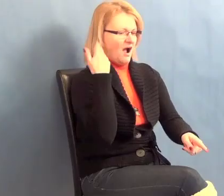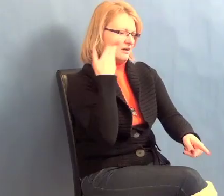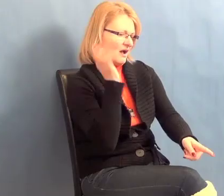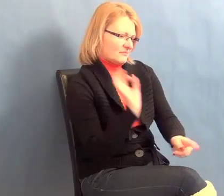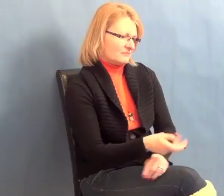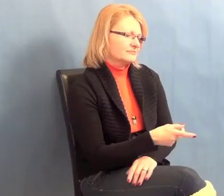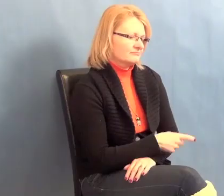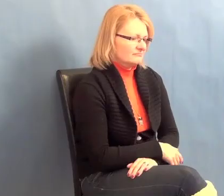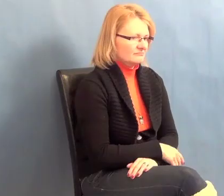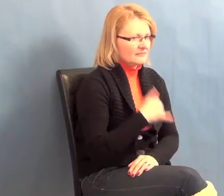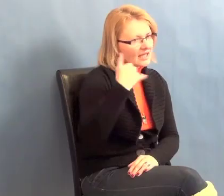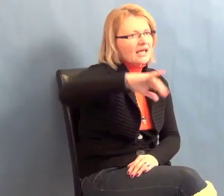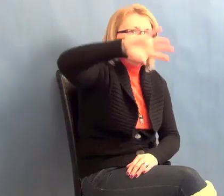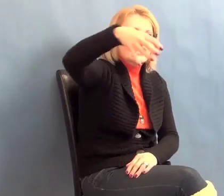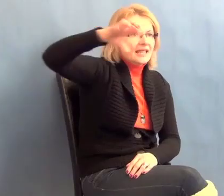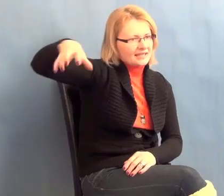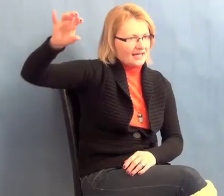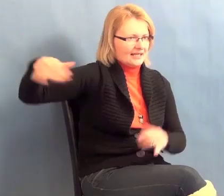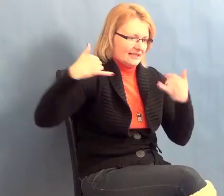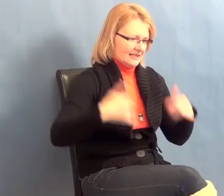Każdy region ma inne zasady.